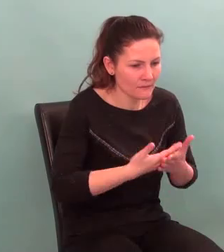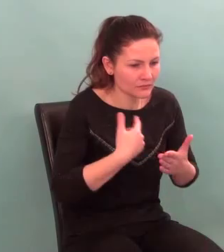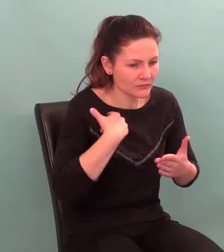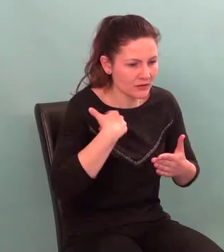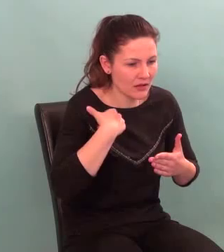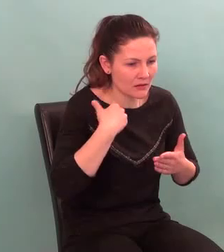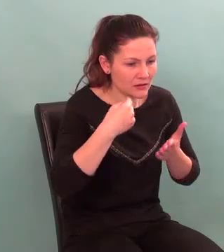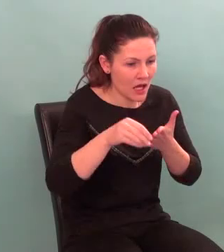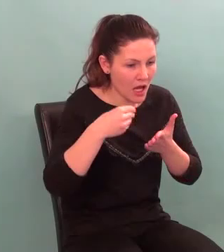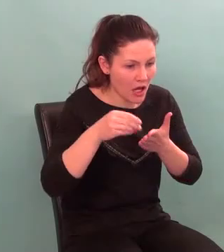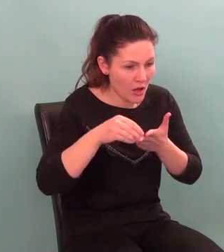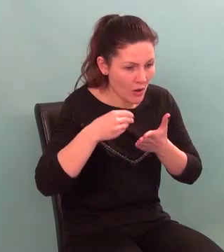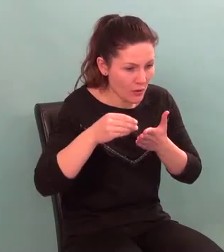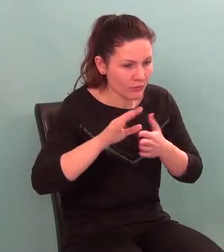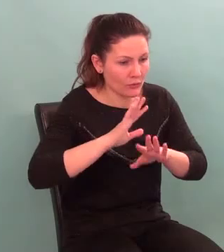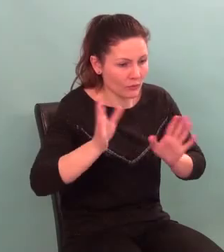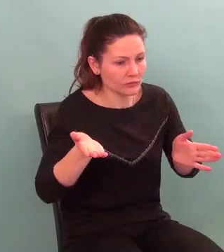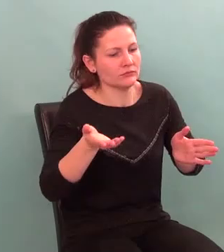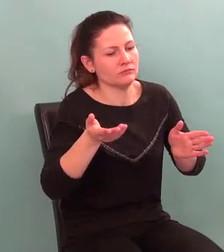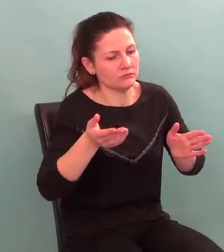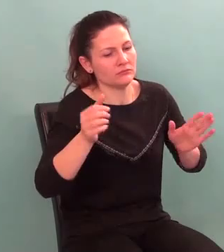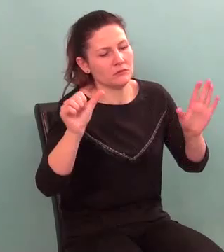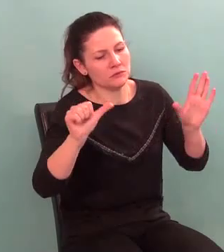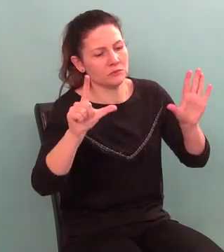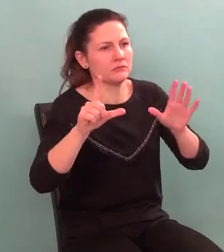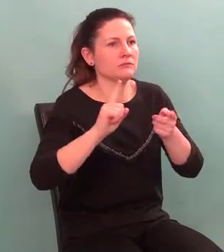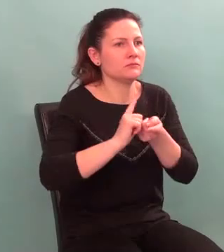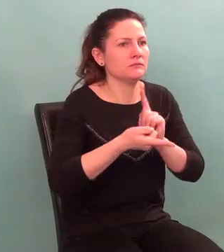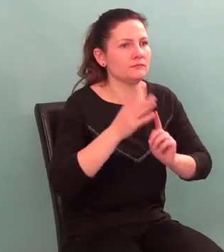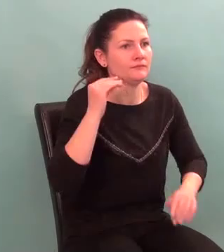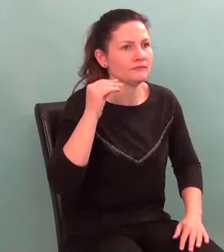Powiedzmy, po zakupach o szóstej, siódmej na spotkanie.